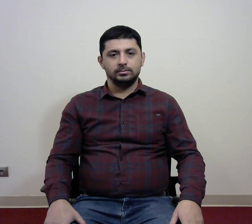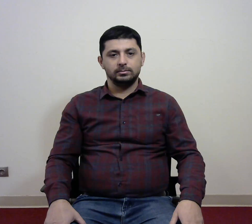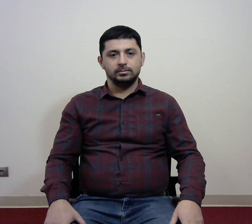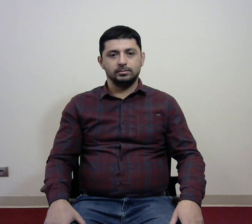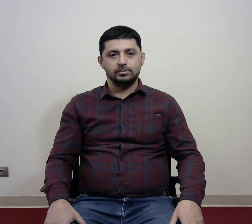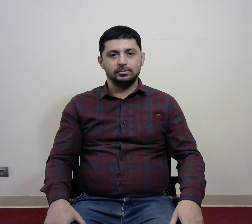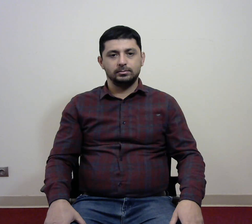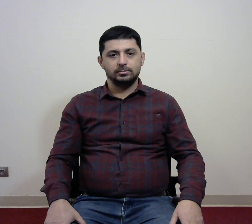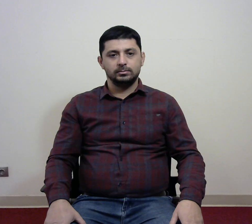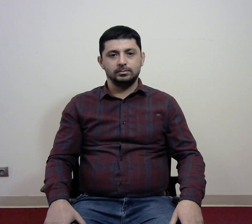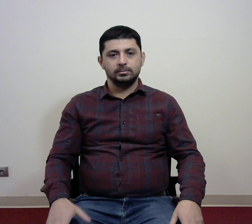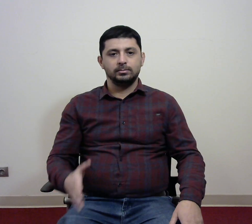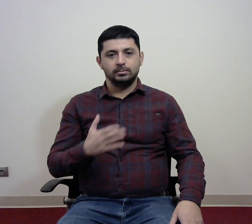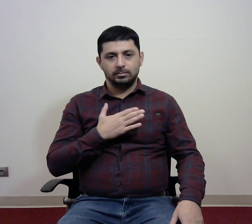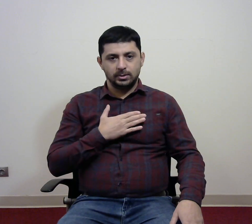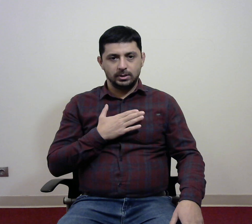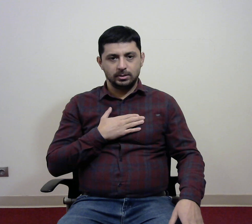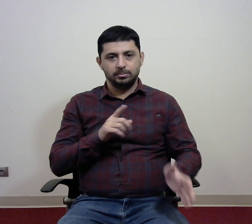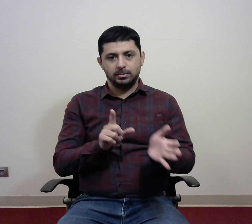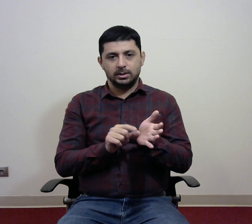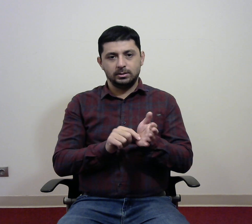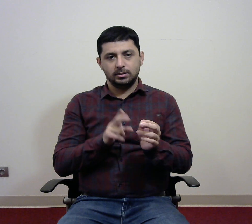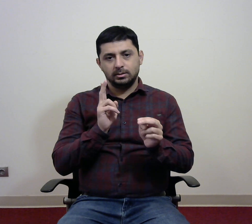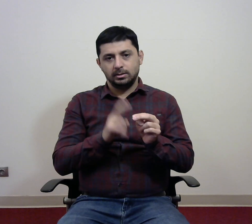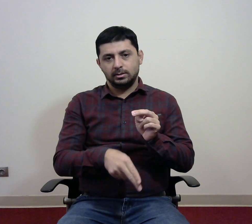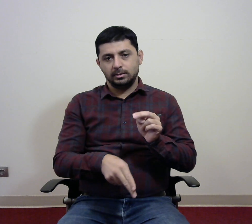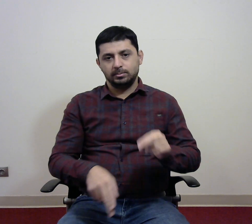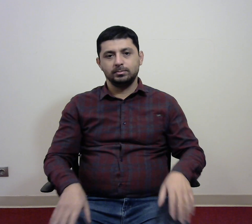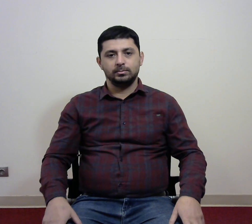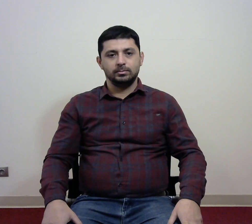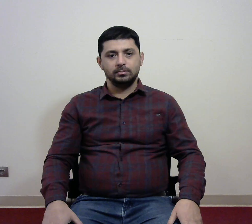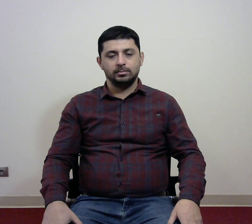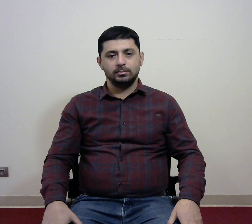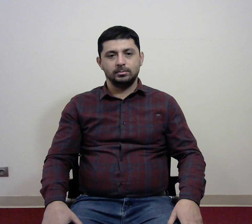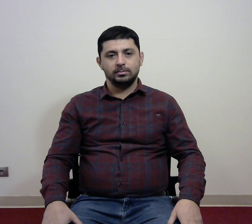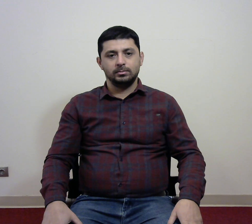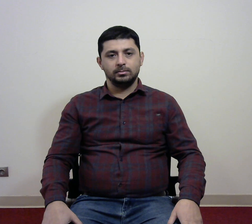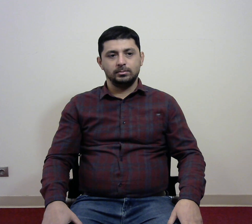Mənim pensiyamı kəsiblər